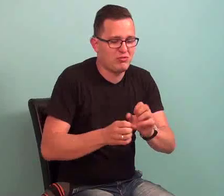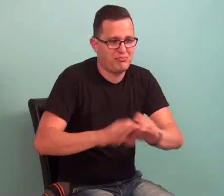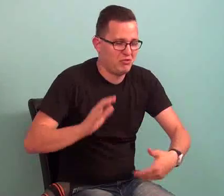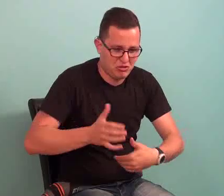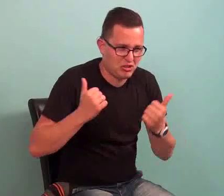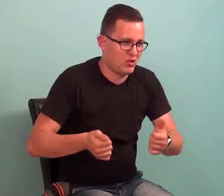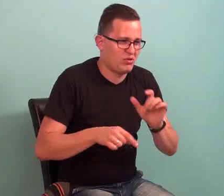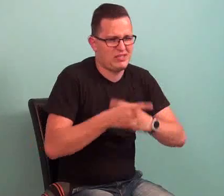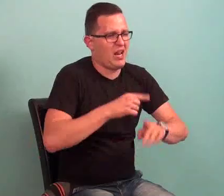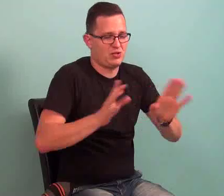Głaszcze psa, nic się nie stało, nie jest ranny.